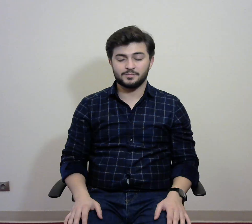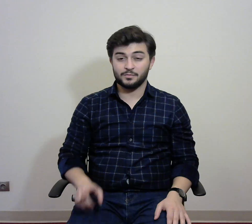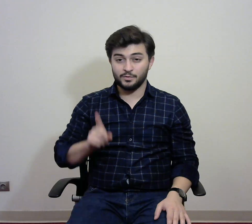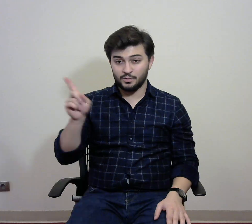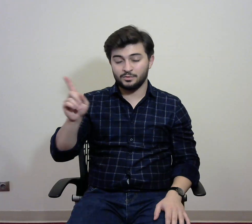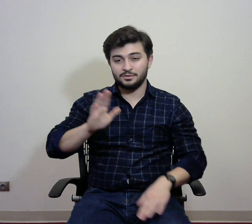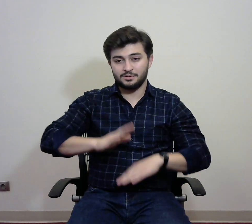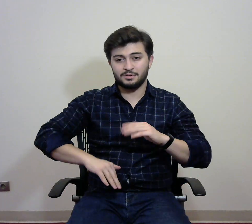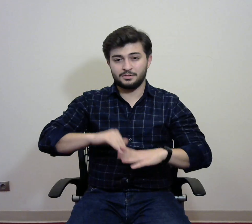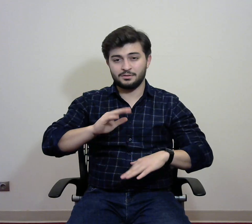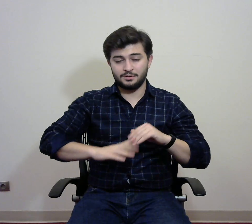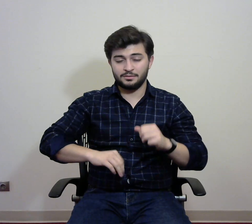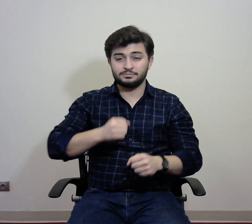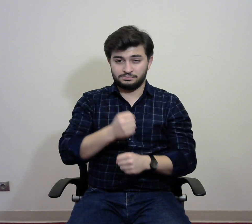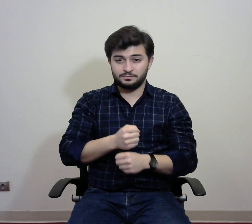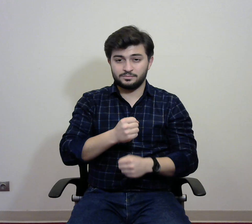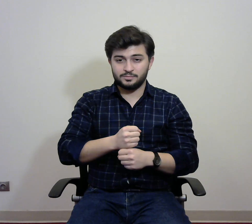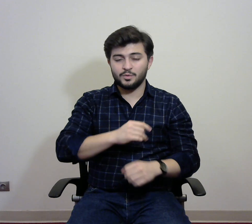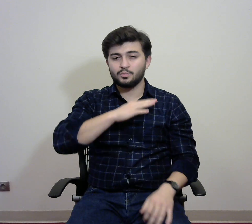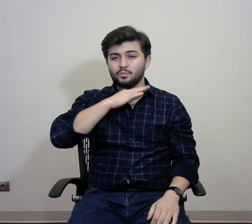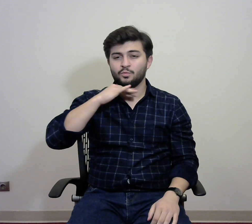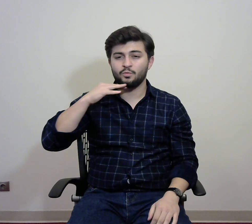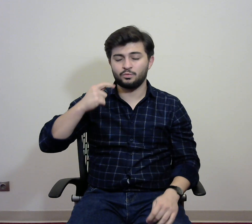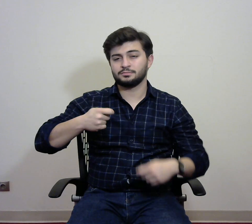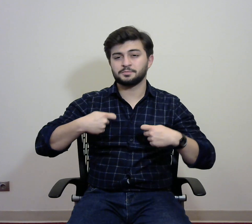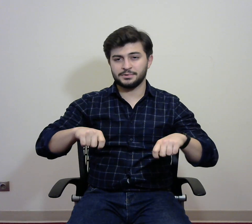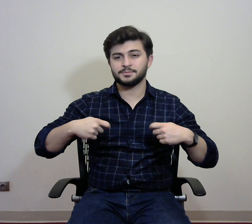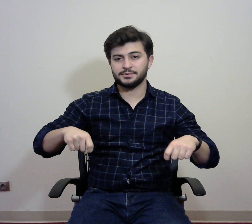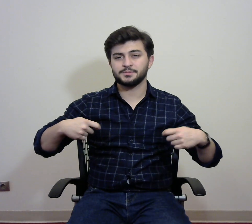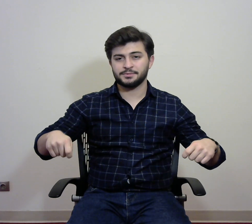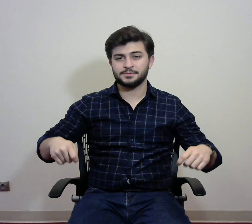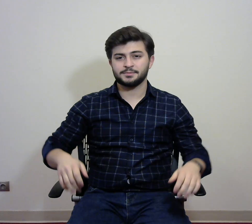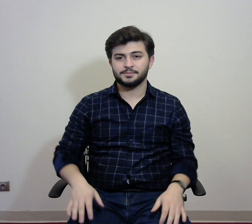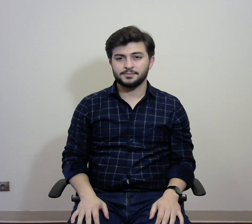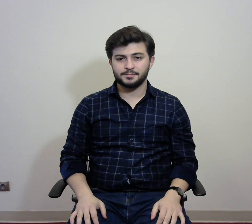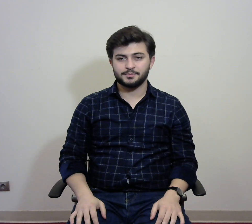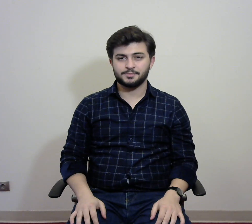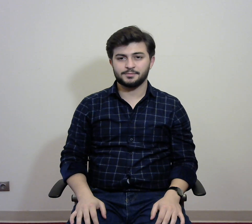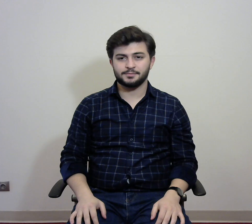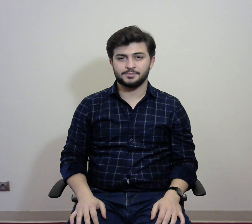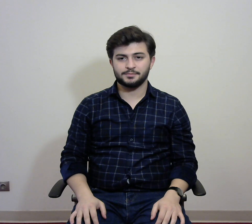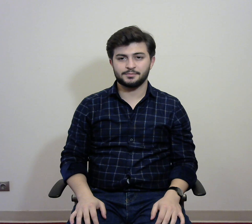Onun əl işləri çox satılır